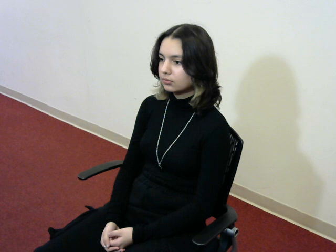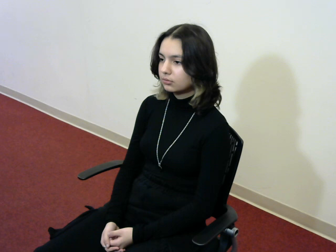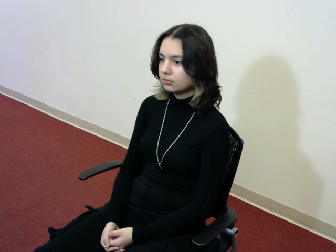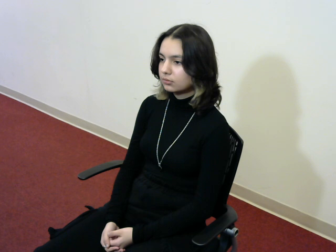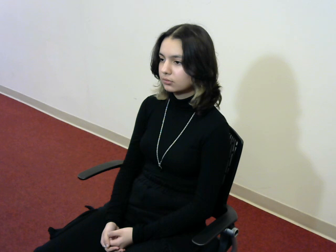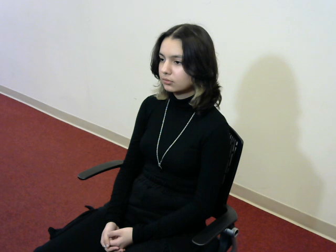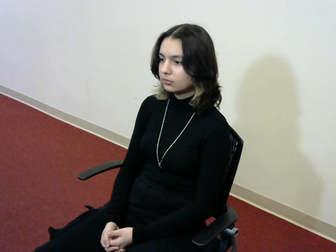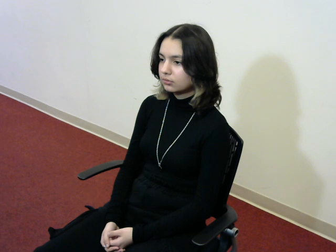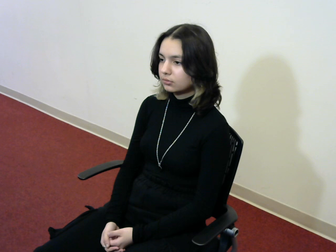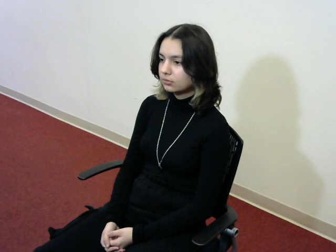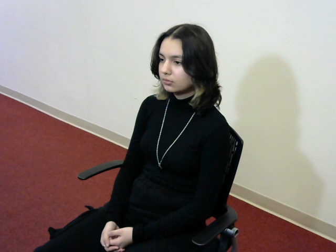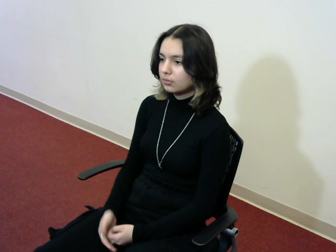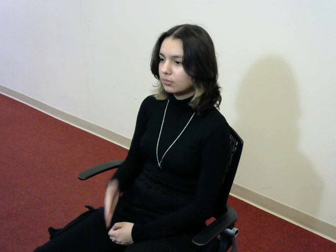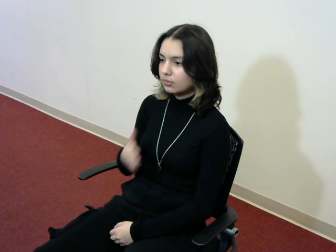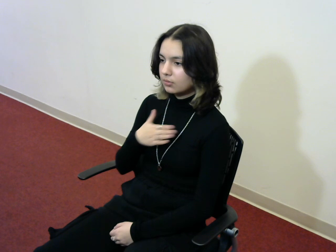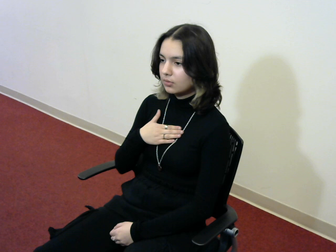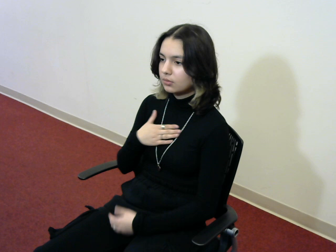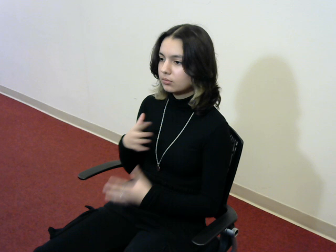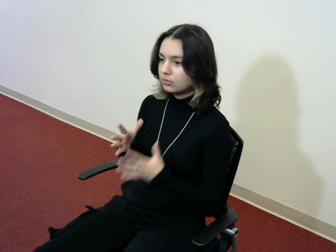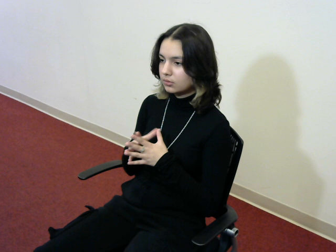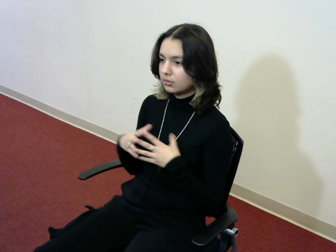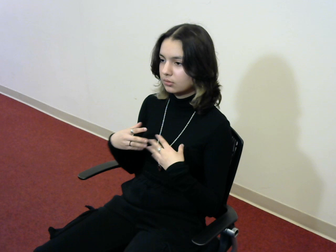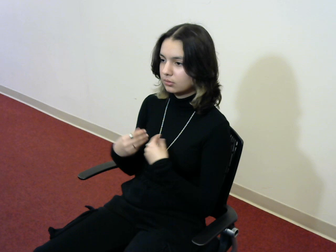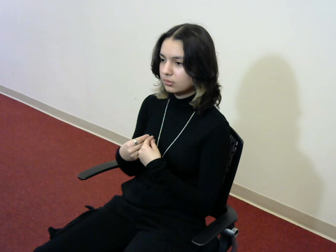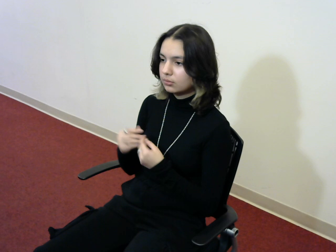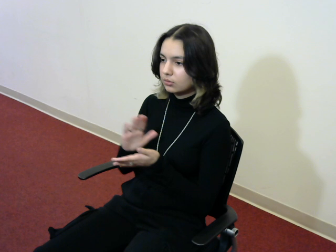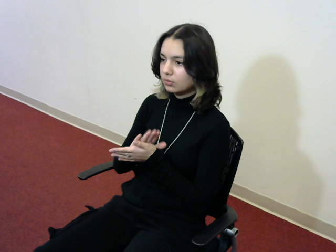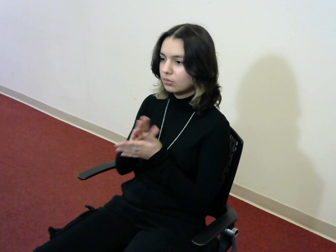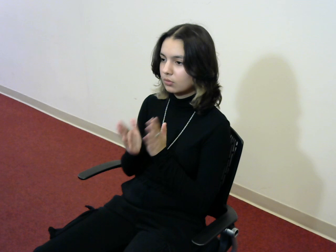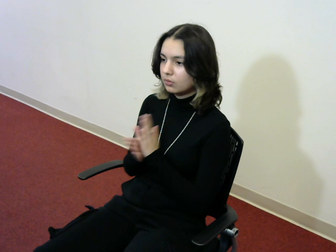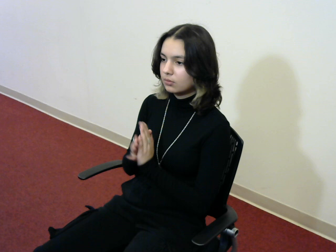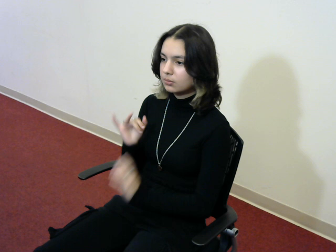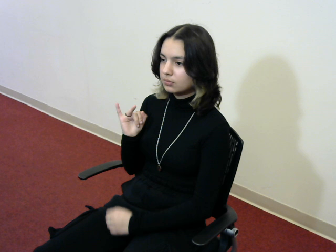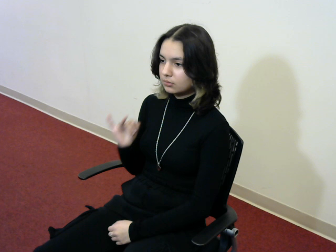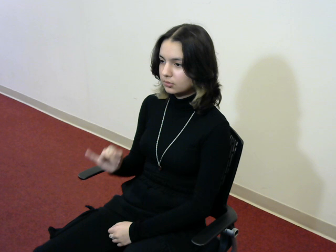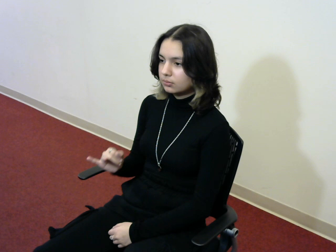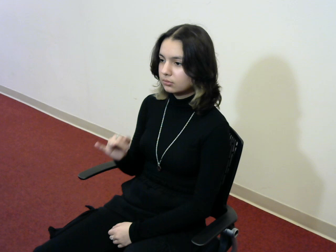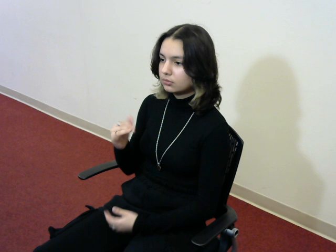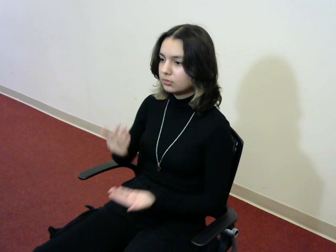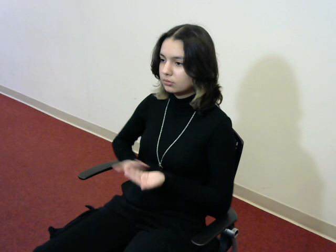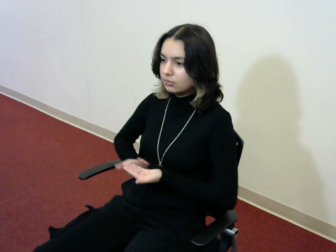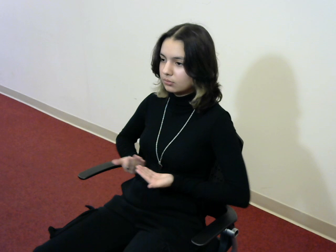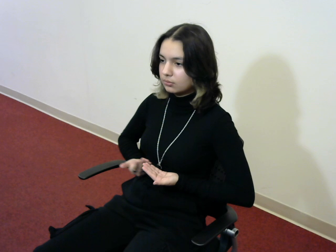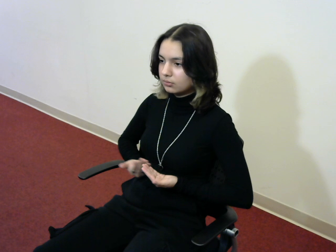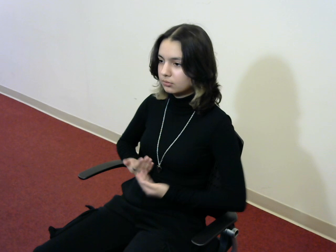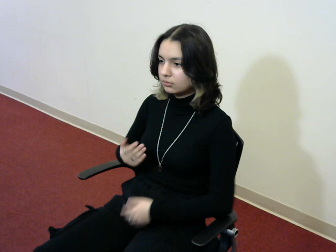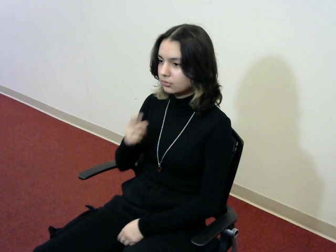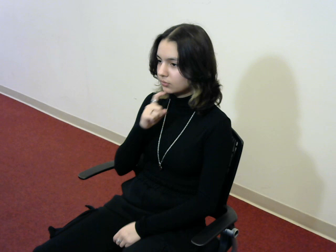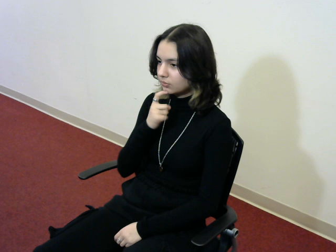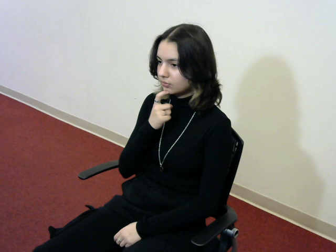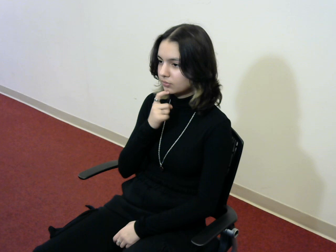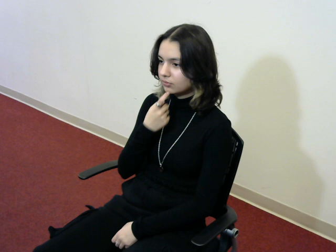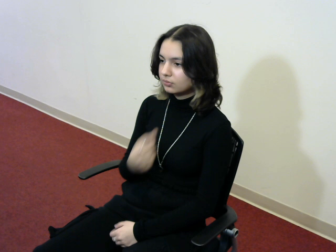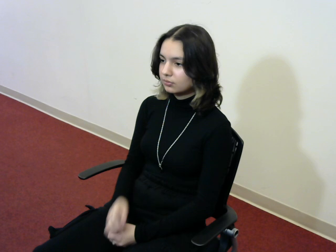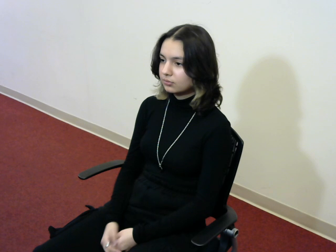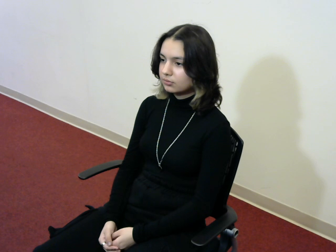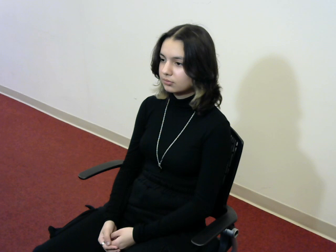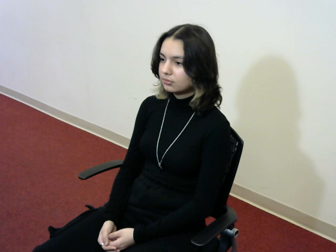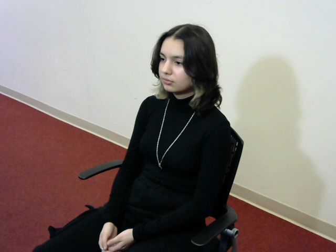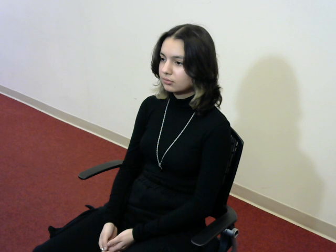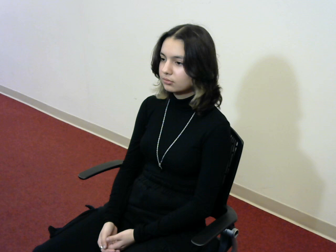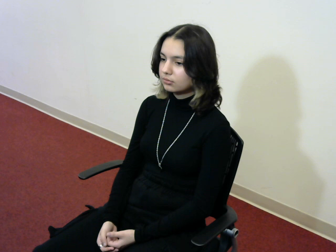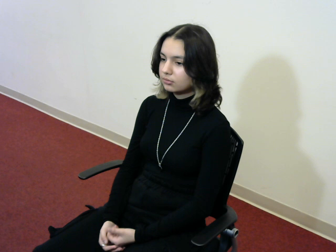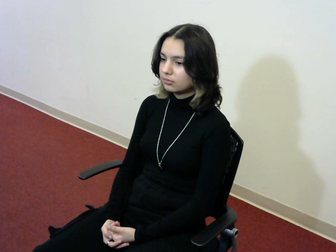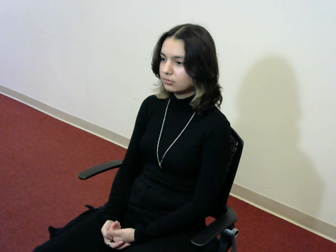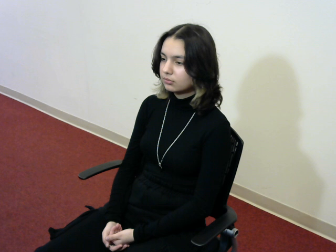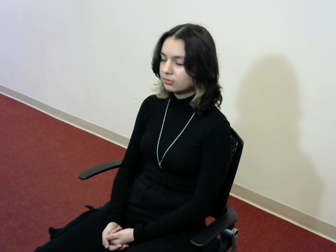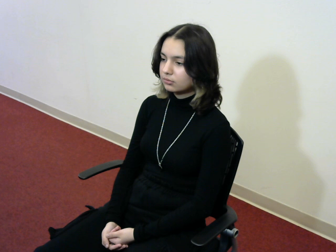Mənim ailəmin vəziyyəti yaxşı deyil, yaşamaq çətindir